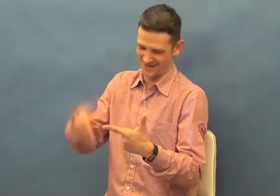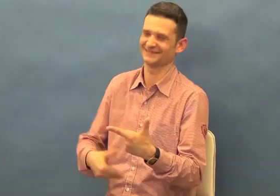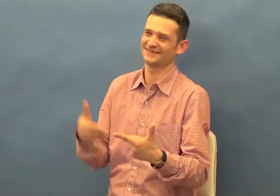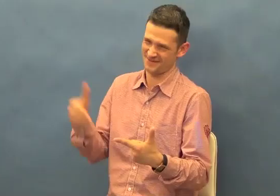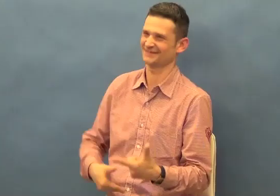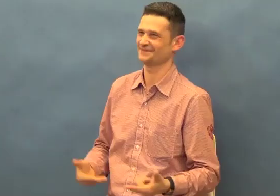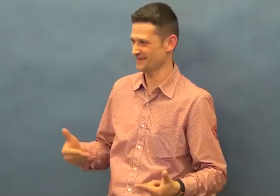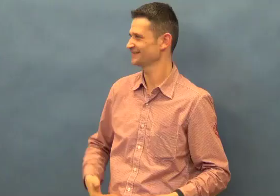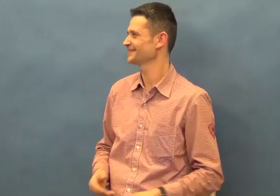Można.